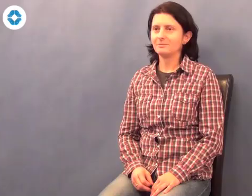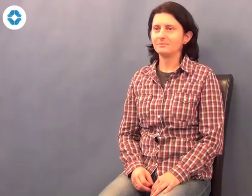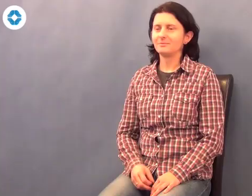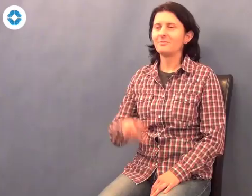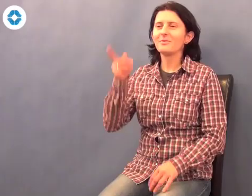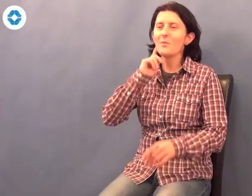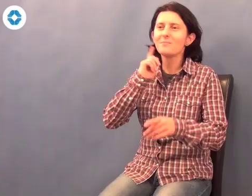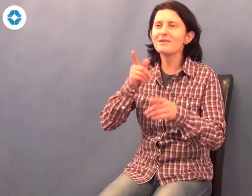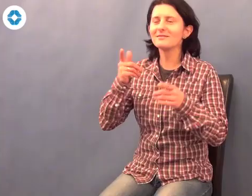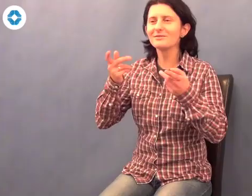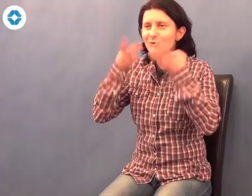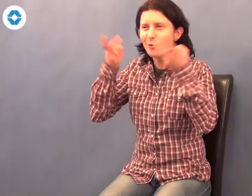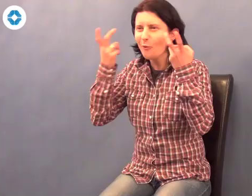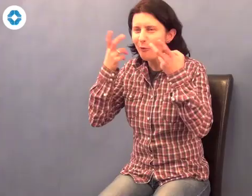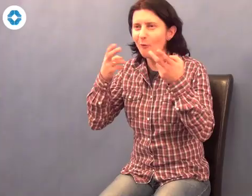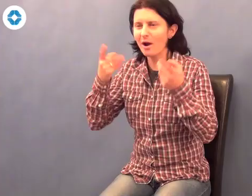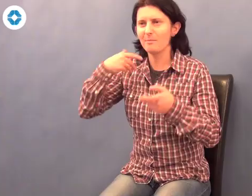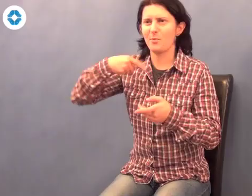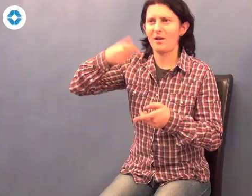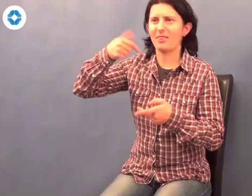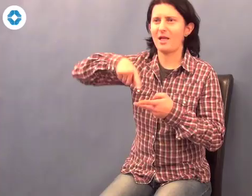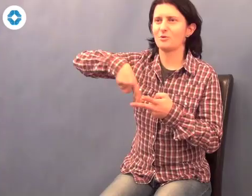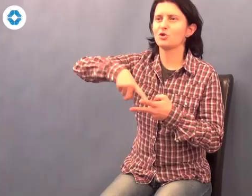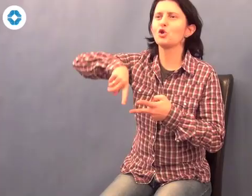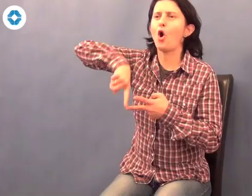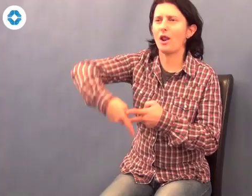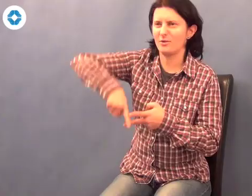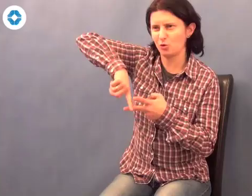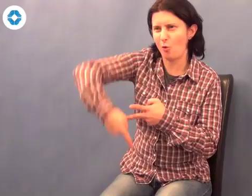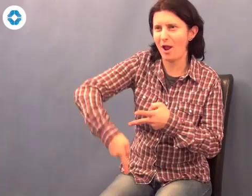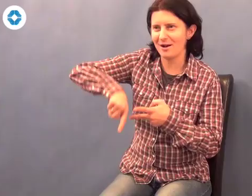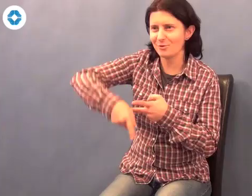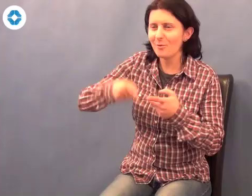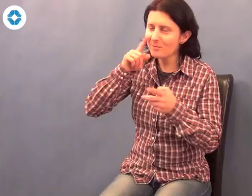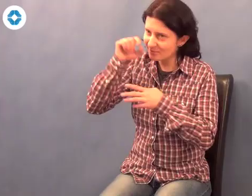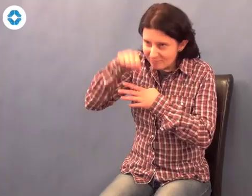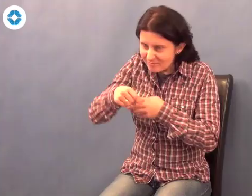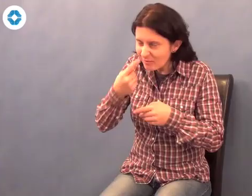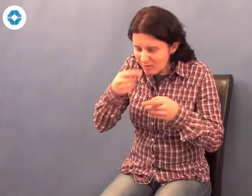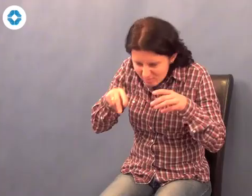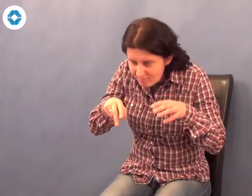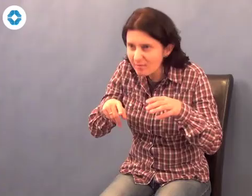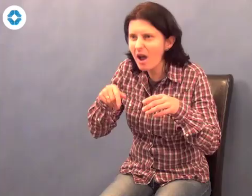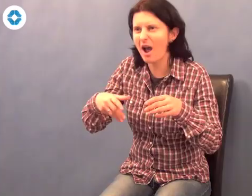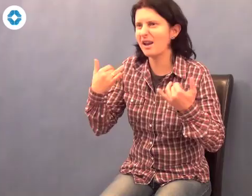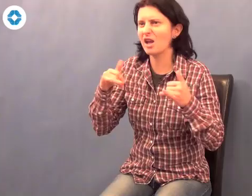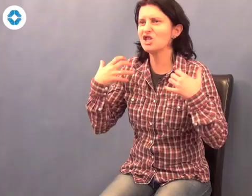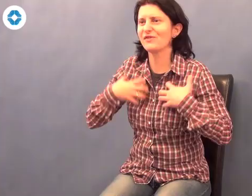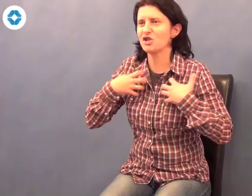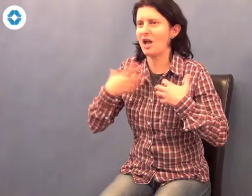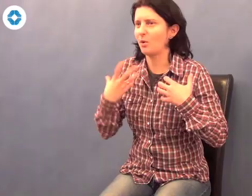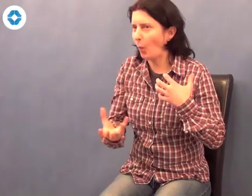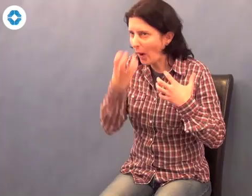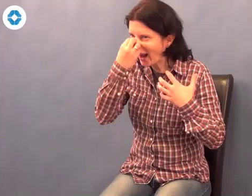Chłopak szukał i zauważył głęboką dziurę w ziemi, zajrzał tam by zobaczyć i jakieś zwierzę ugryzło go w nos.